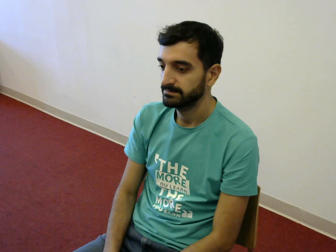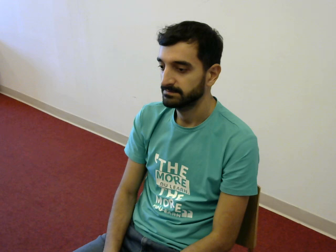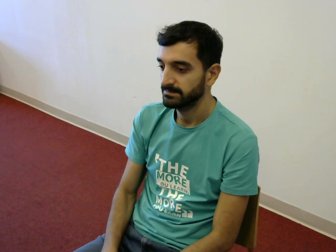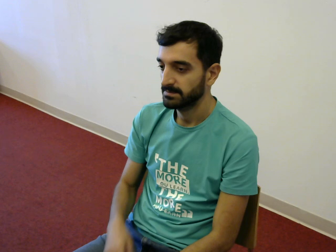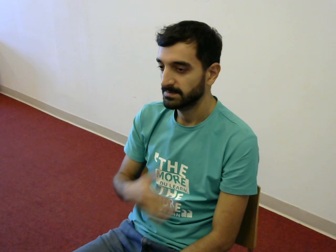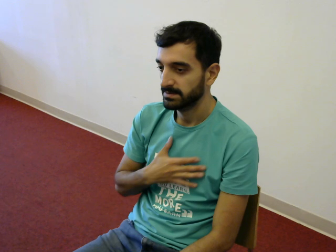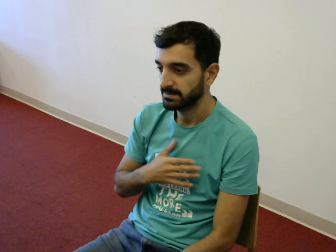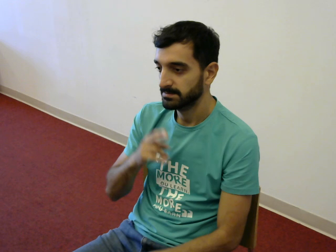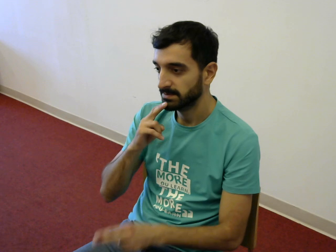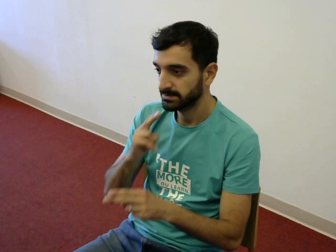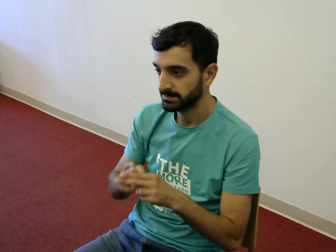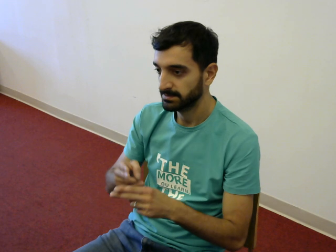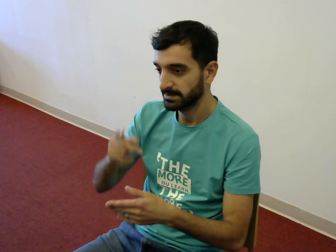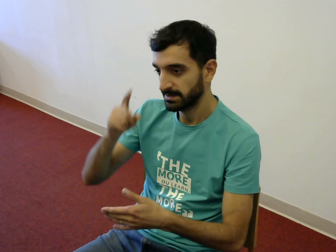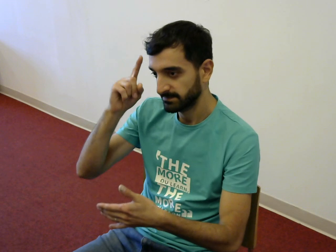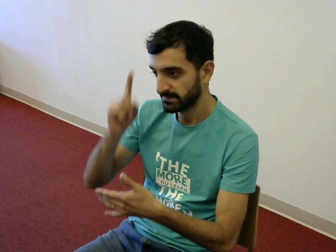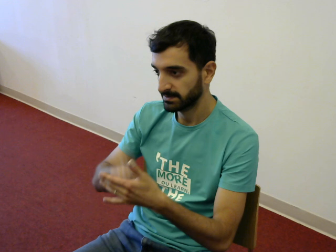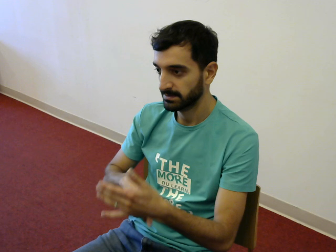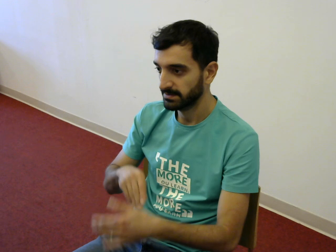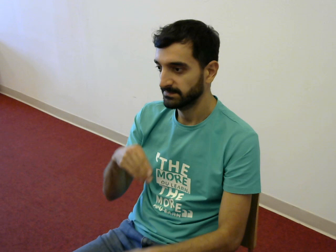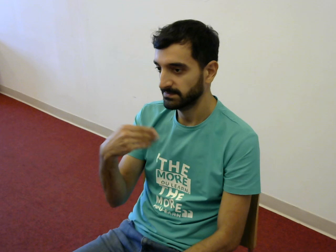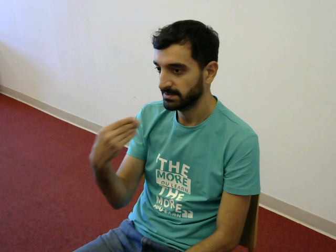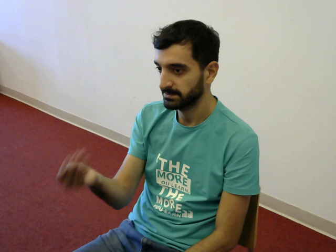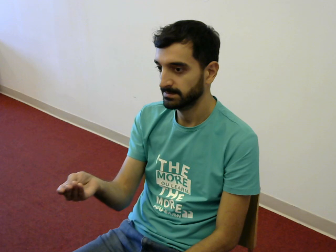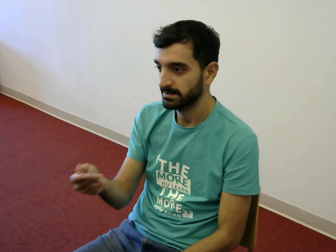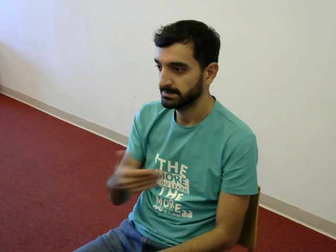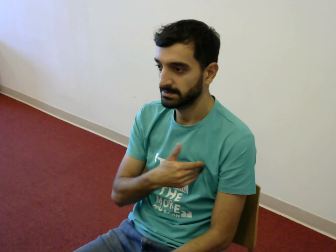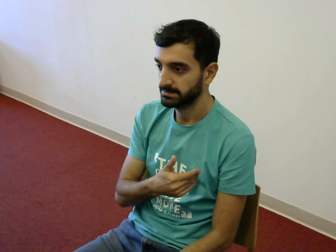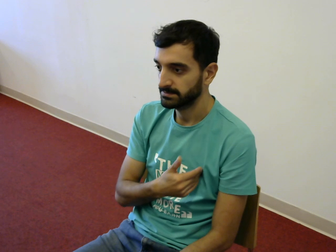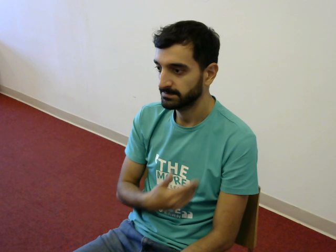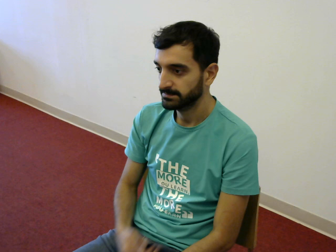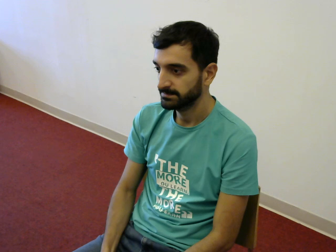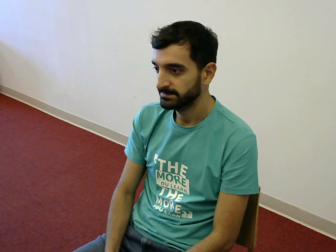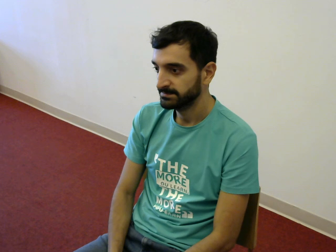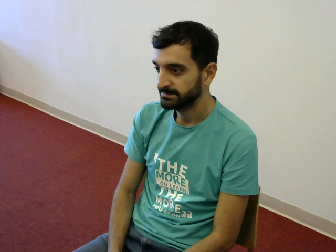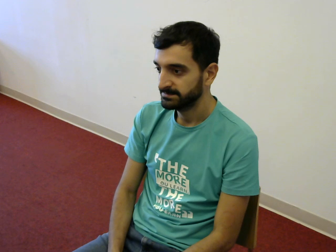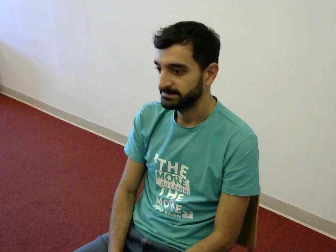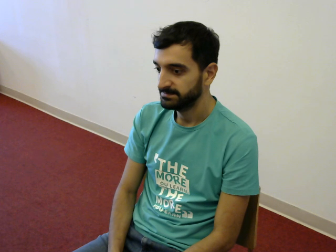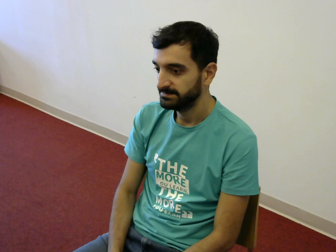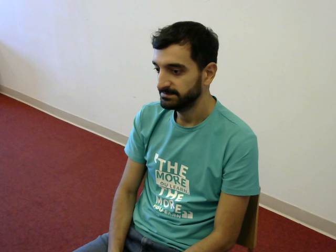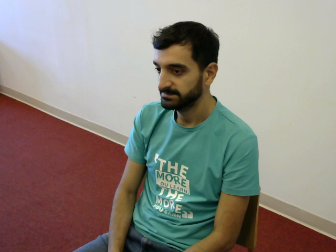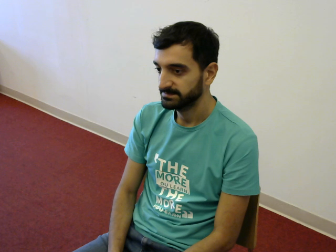Mən bacıma etibarnamə vermək istəyirəm